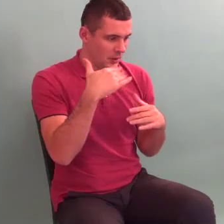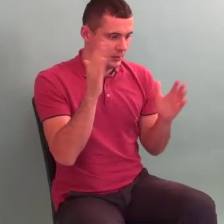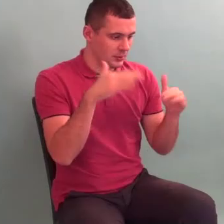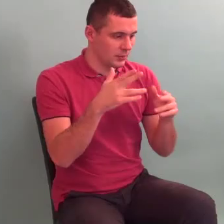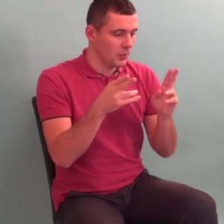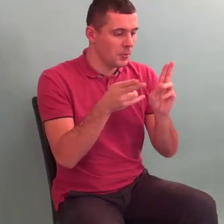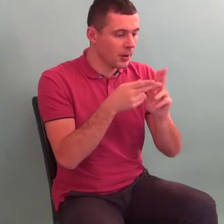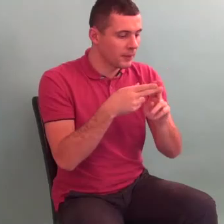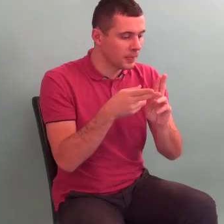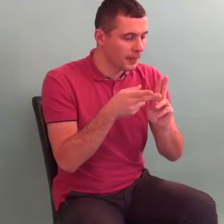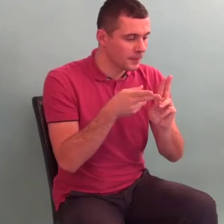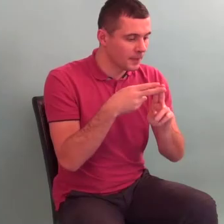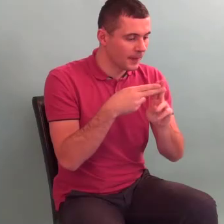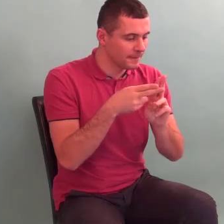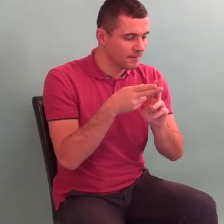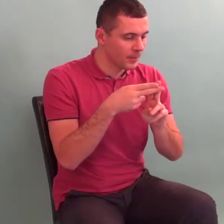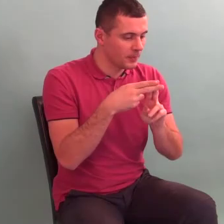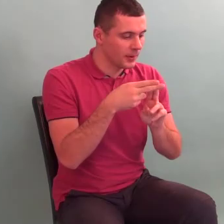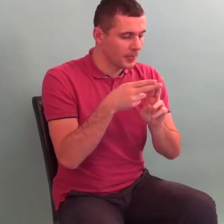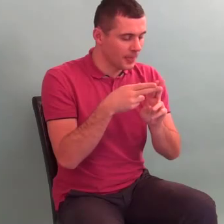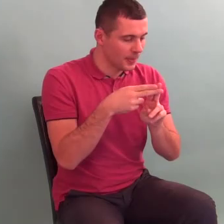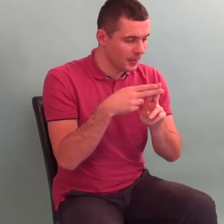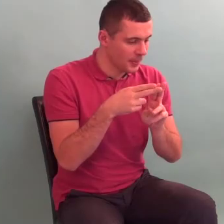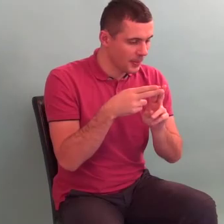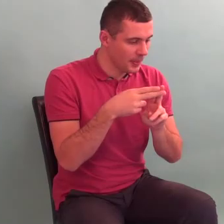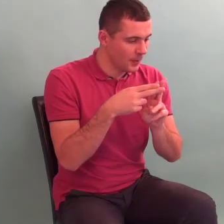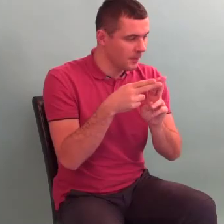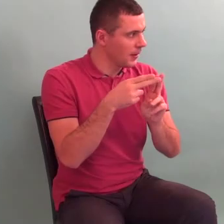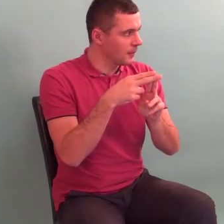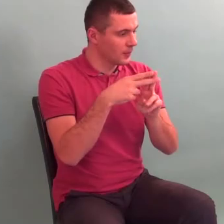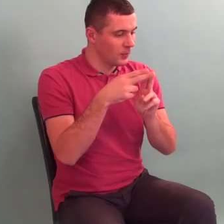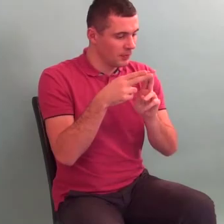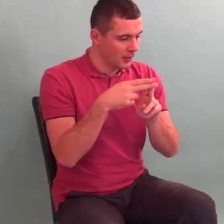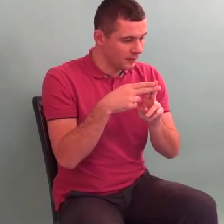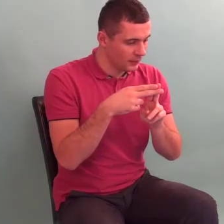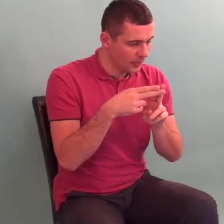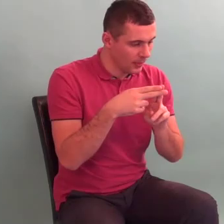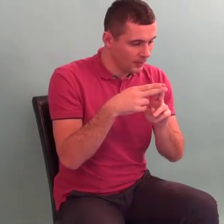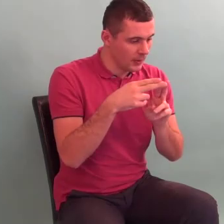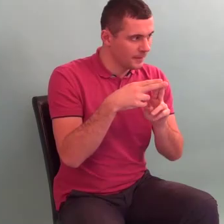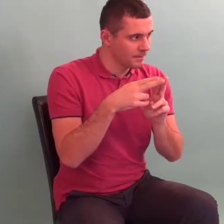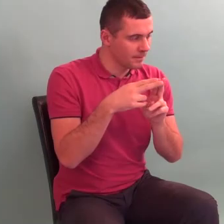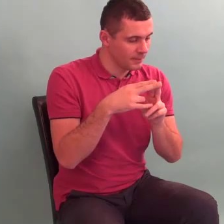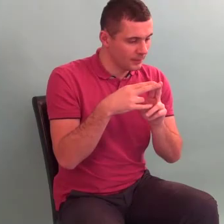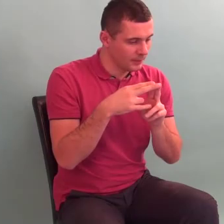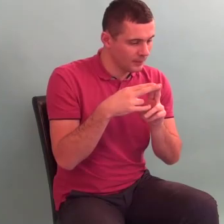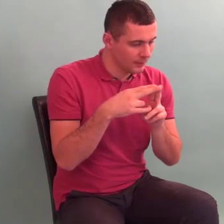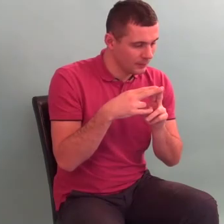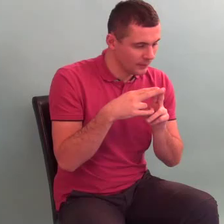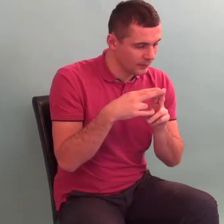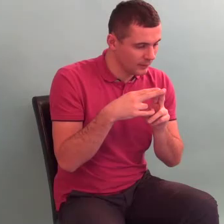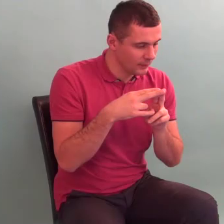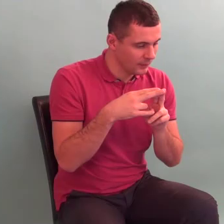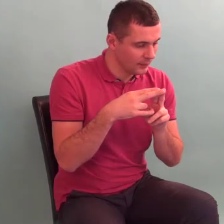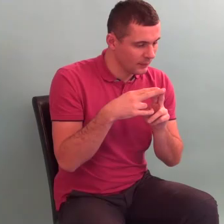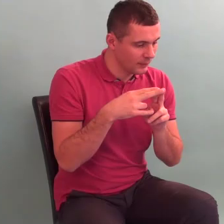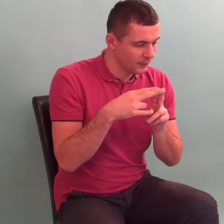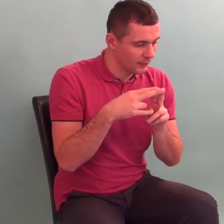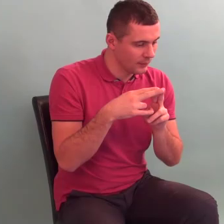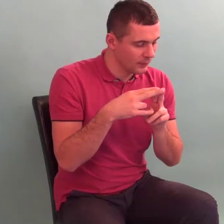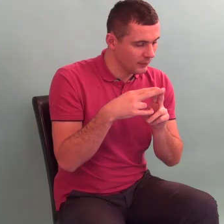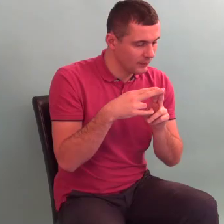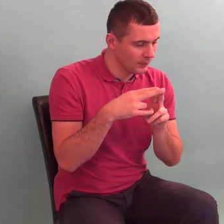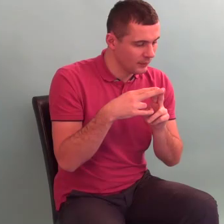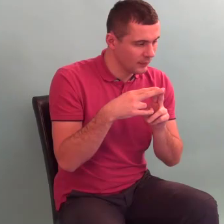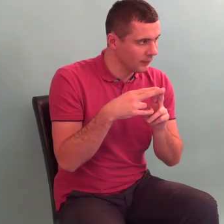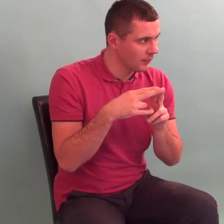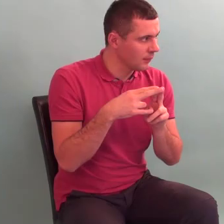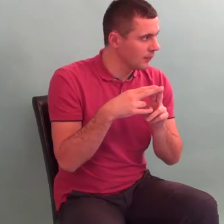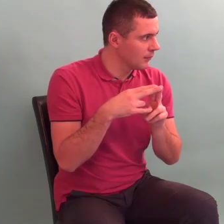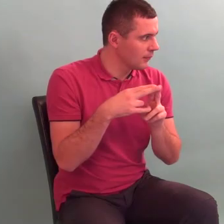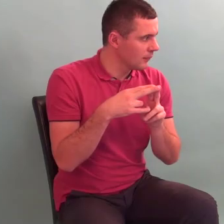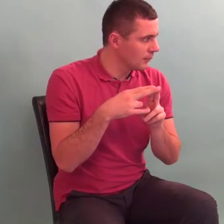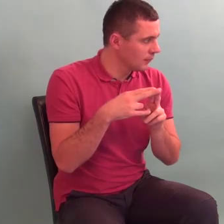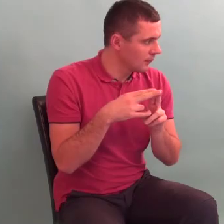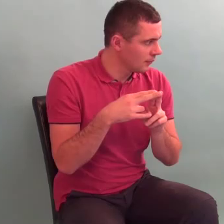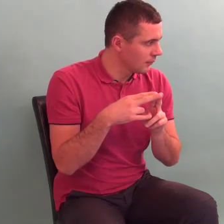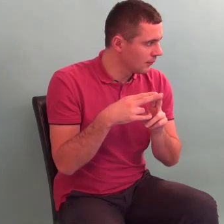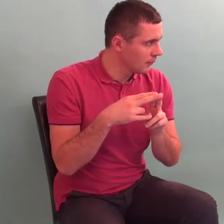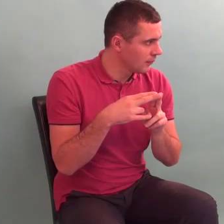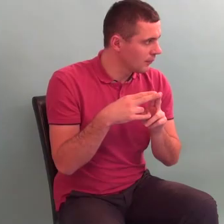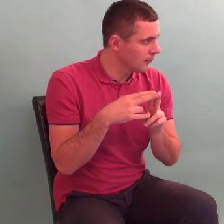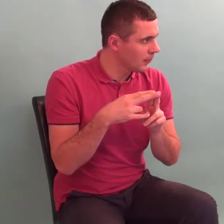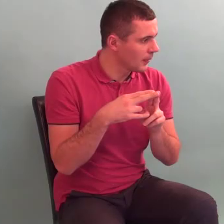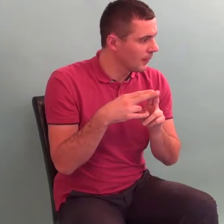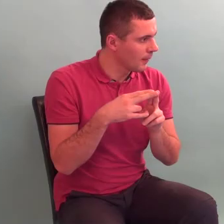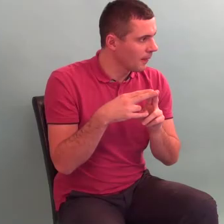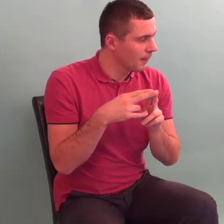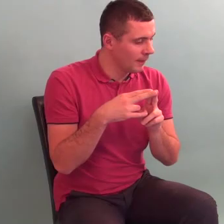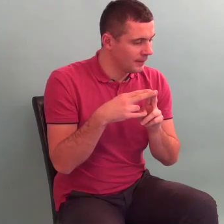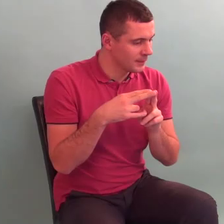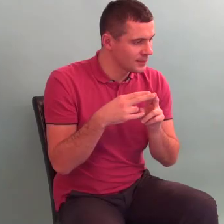Umówmy się...